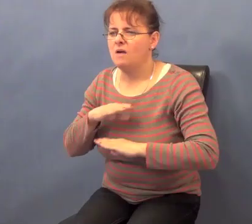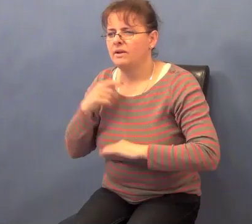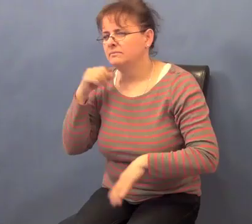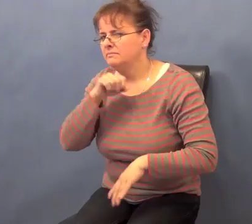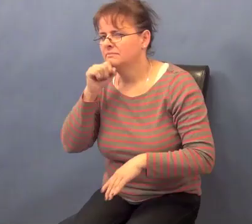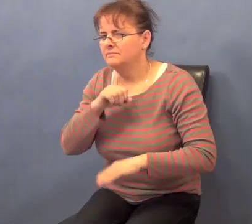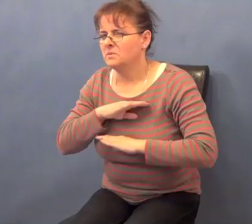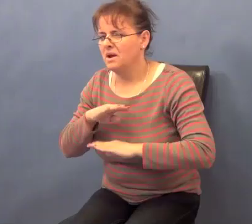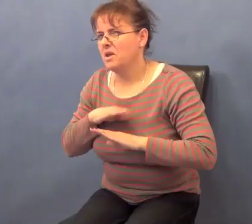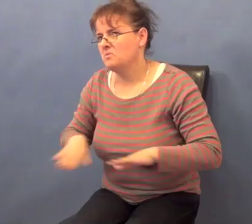Ja - "ławka", to stary znak.